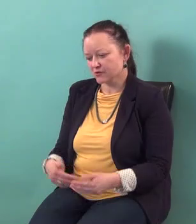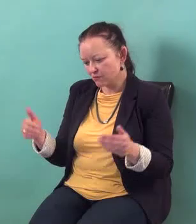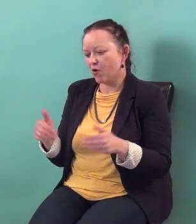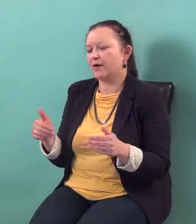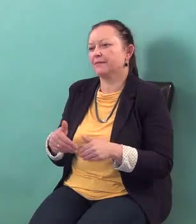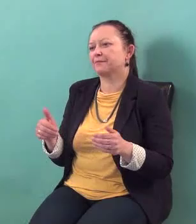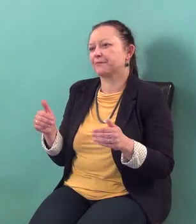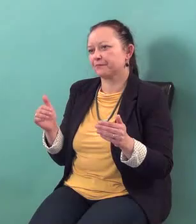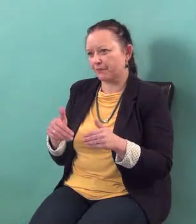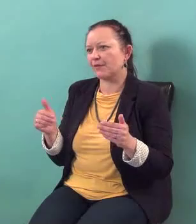Mogę.